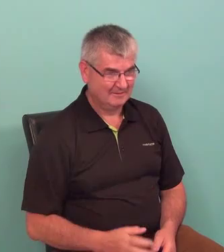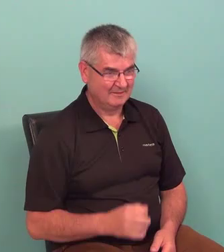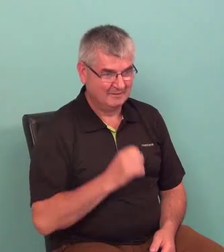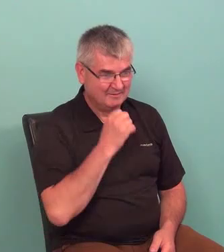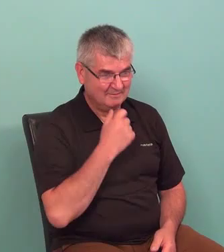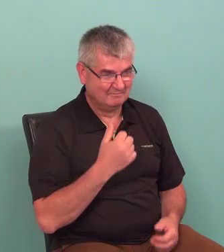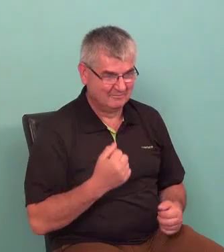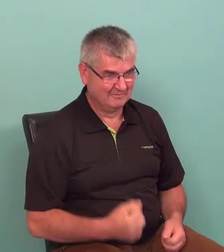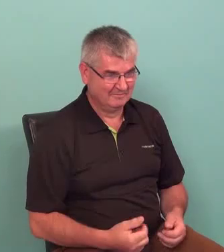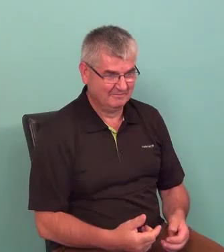Jestem stary i ciężko mi.